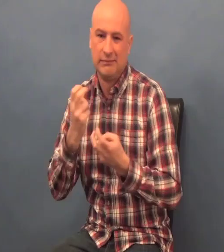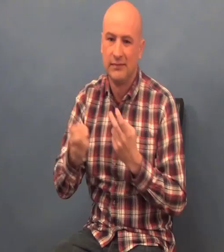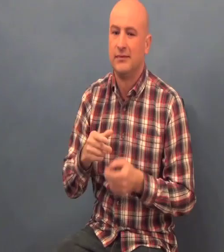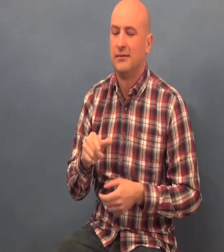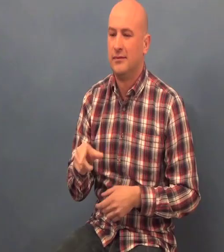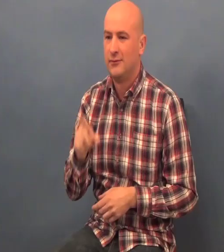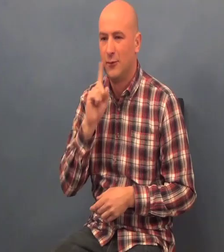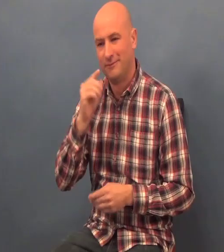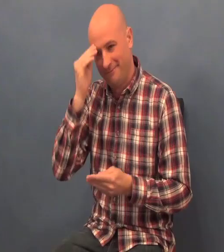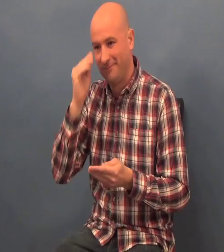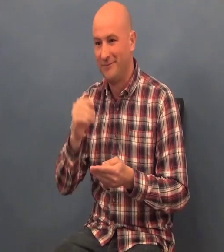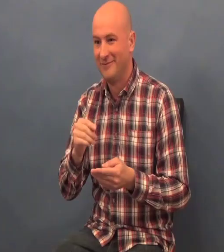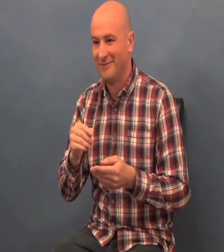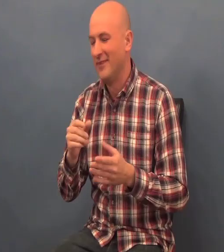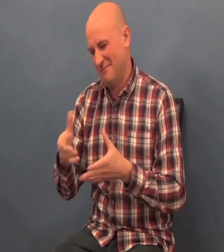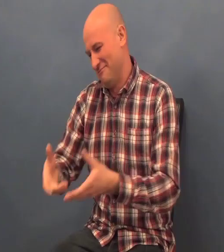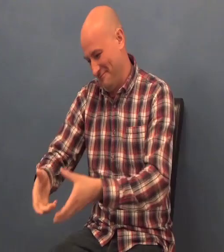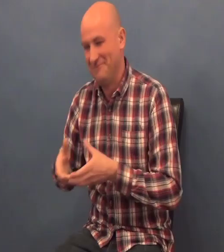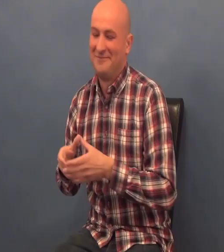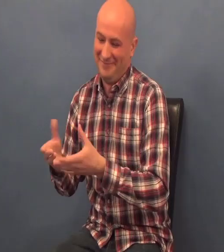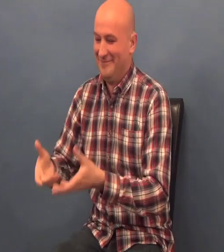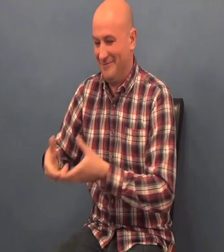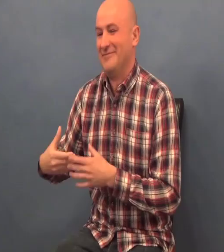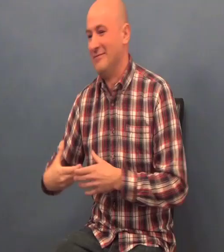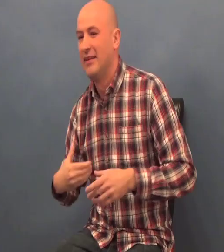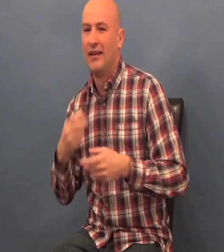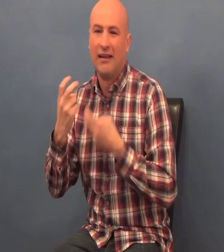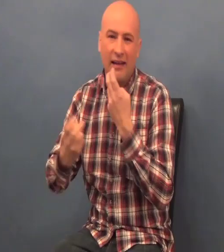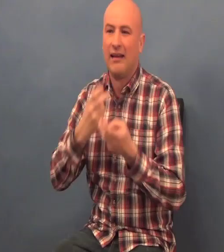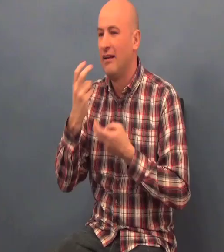Chłopiec zdejmuje psu z głowy słoik i ze słoikiem w ręku idzie na poszukiwania.